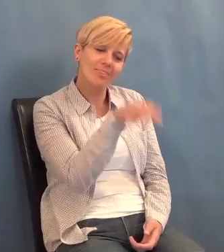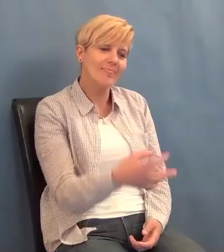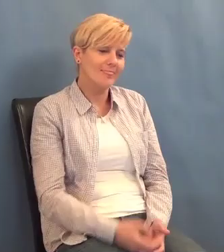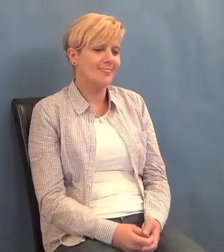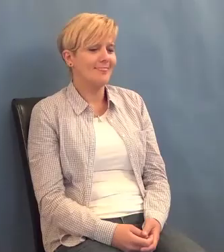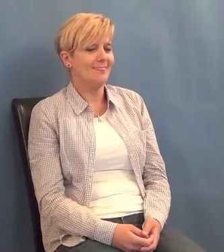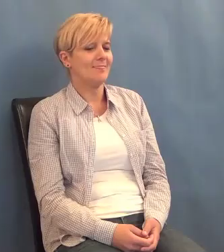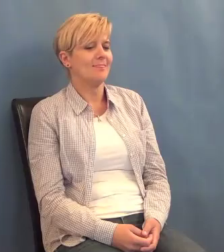Z ciekawością testuje.